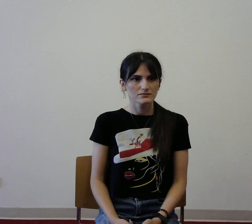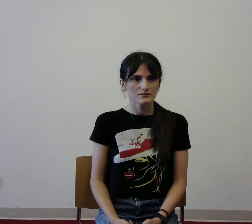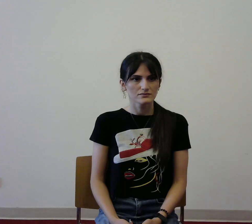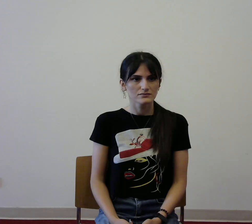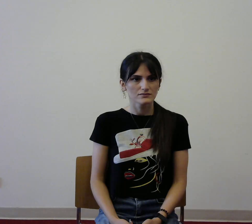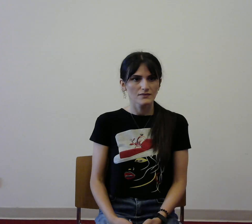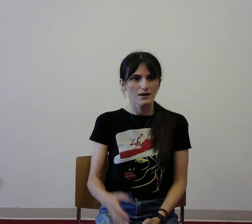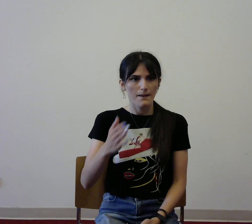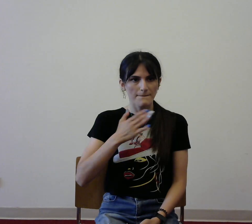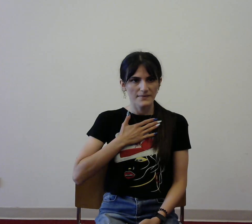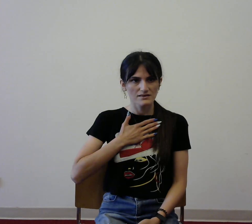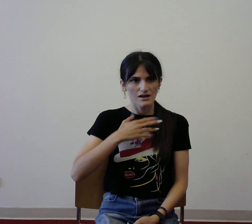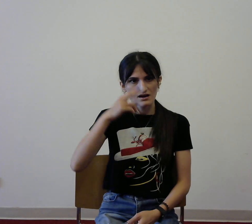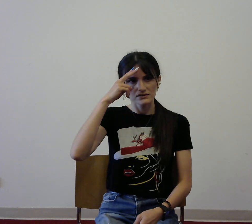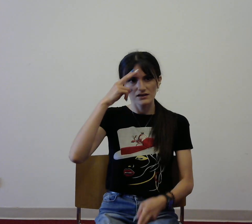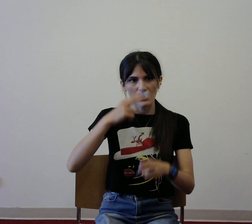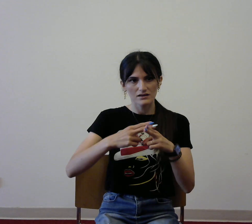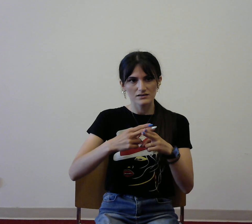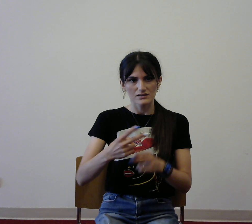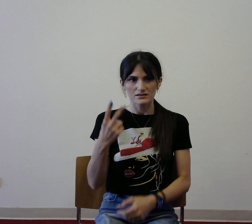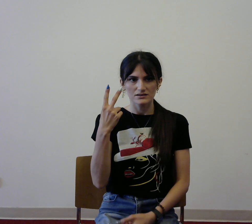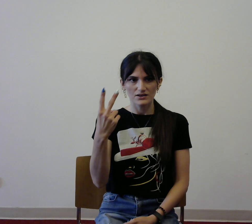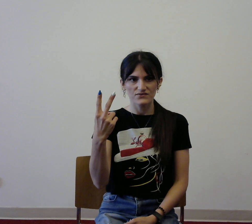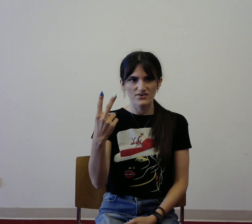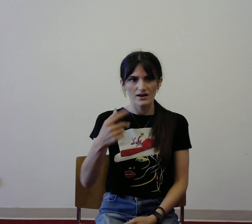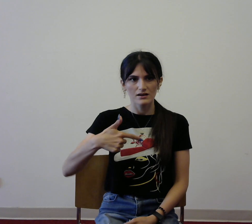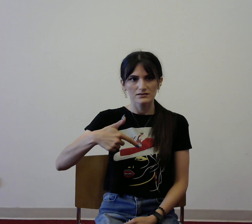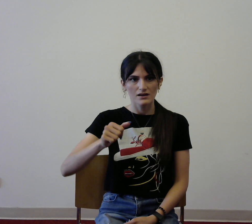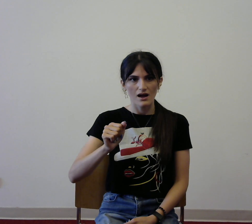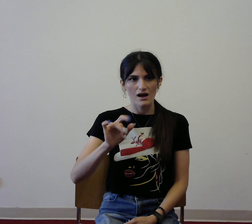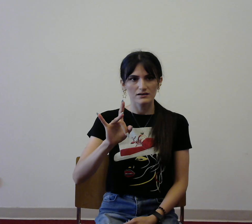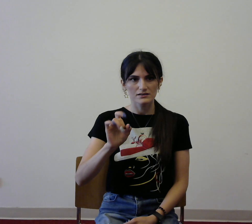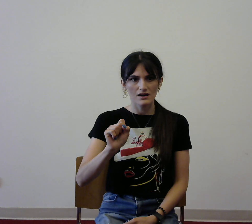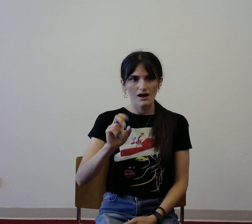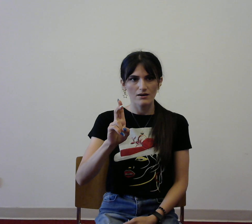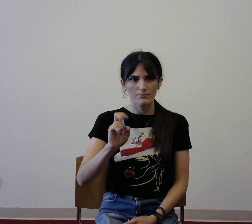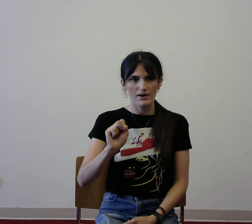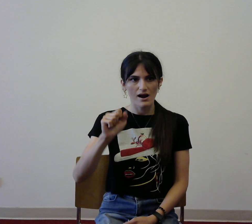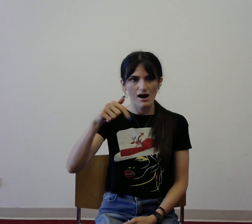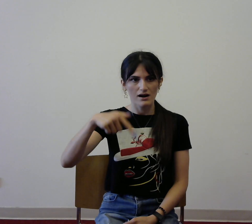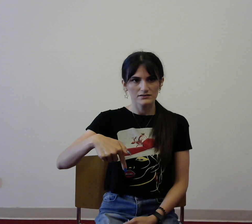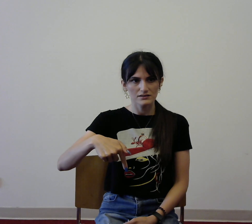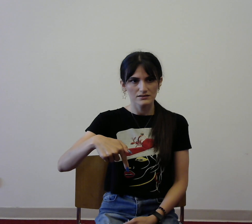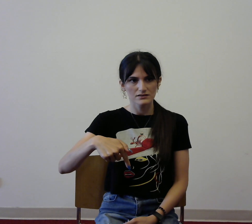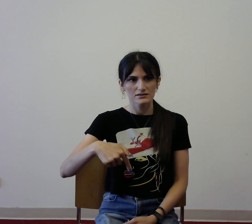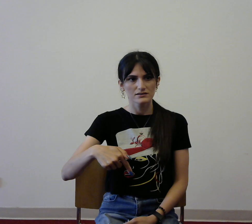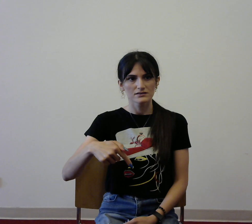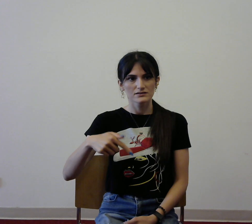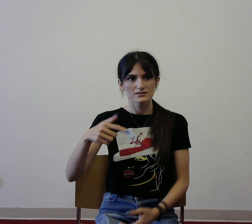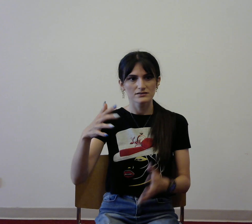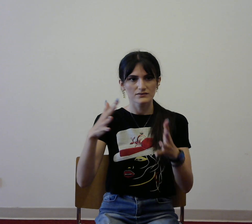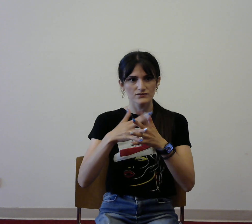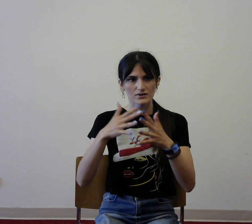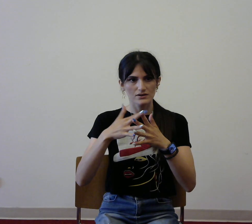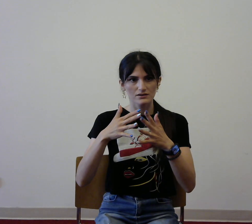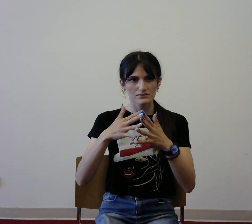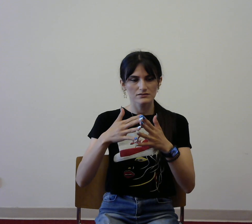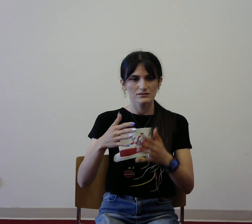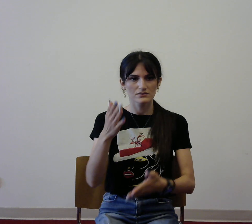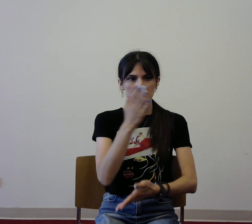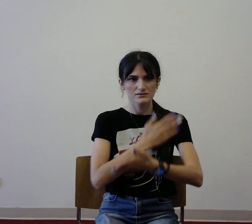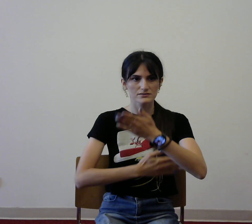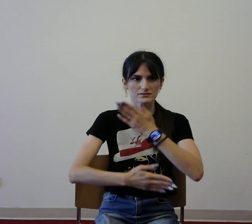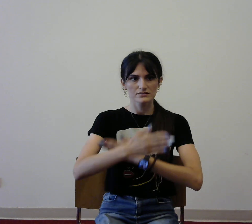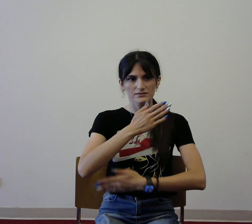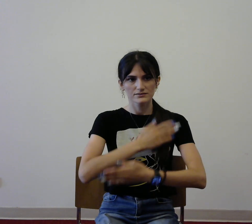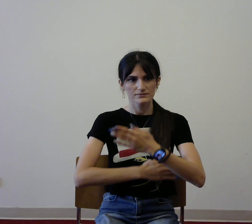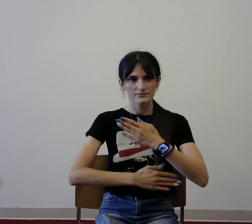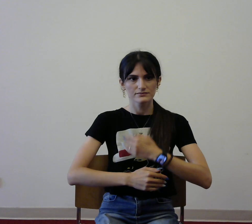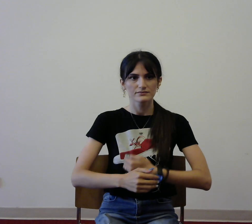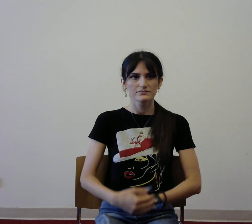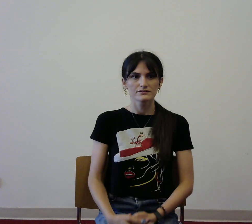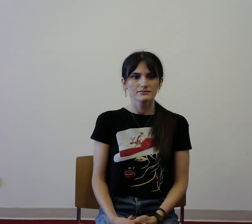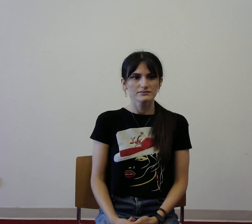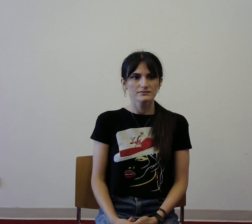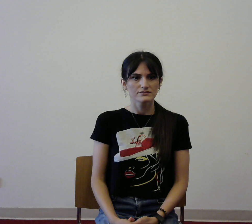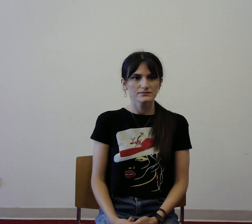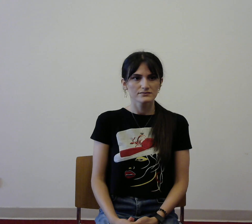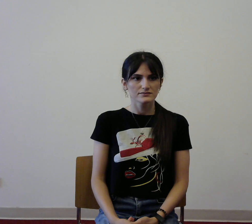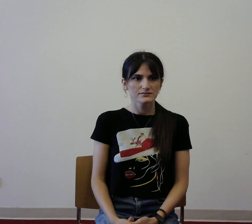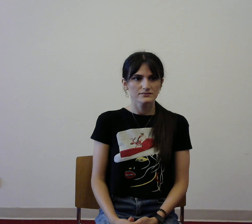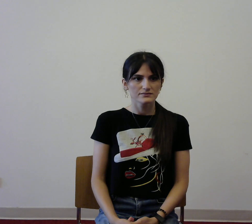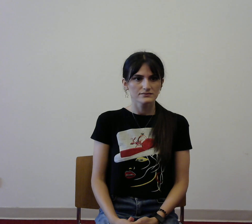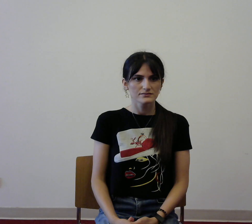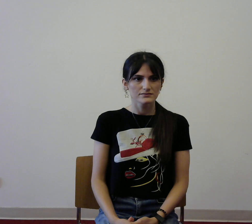Mənim qardaşım 2-ci Qarabağ müharibəsinin qazisidir